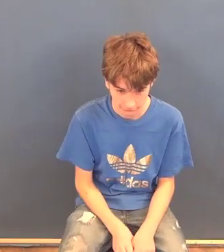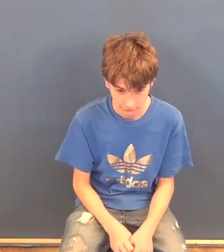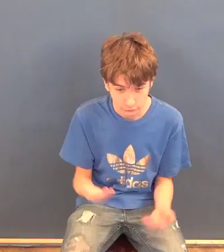Można.